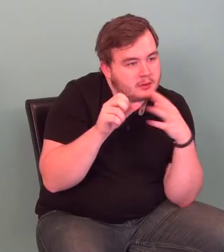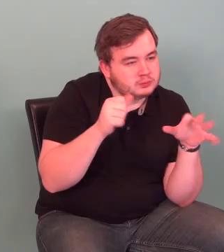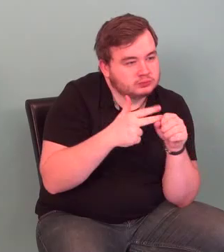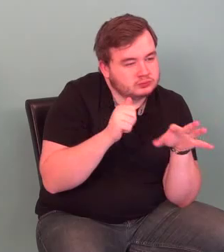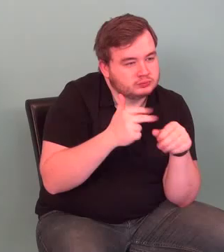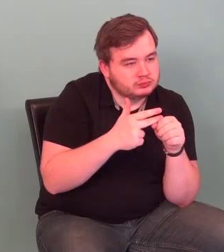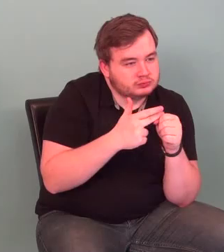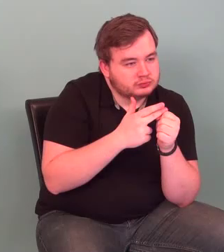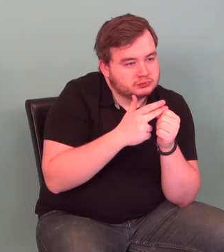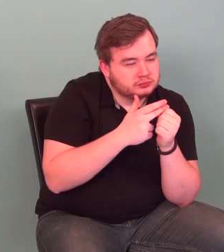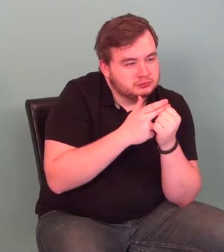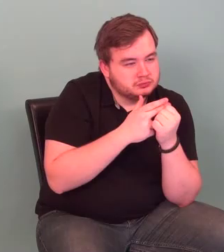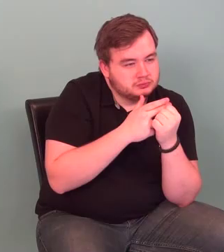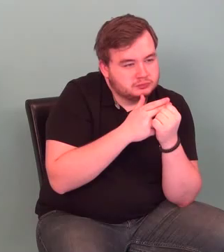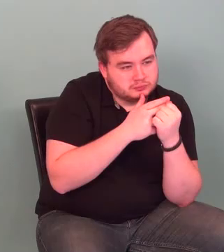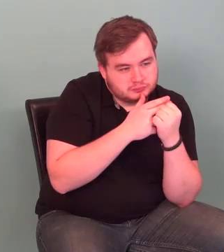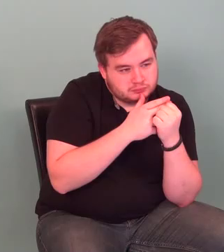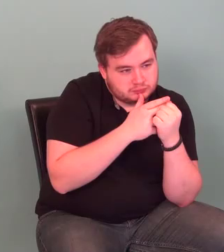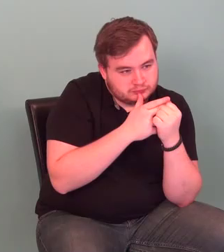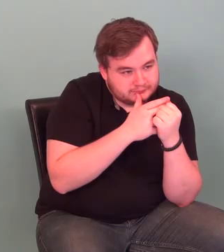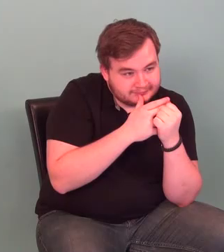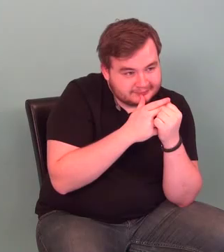Szósta trzydzieści.